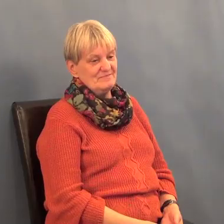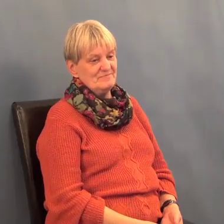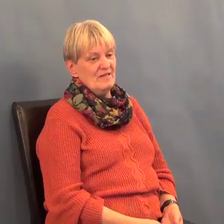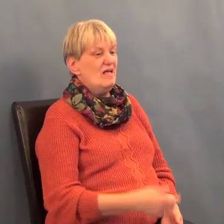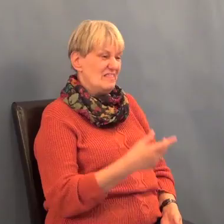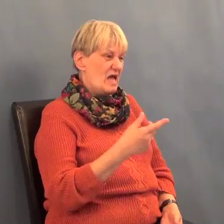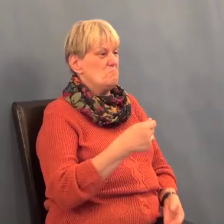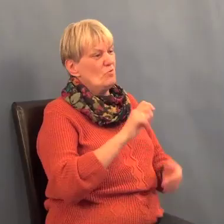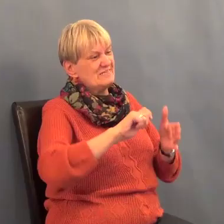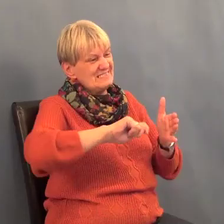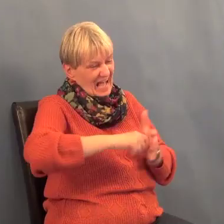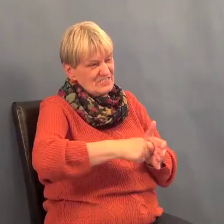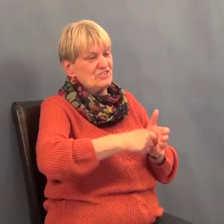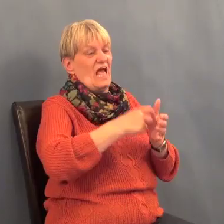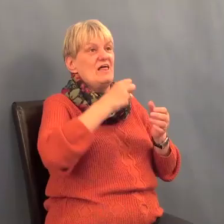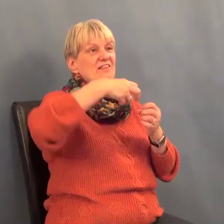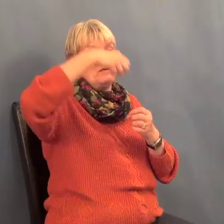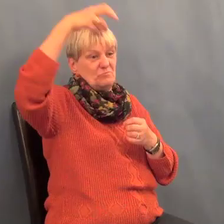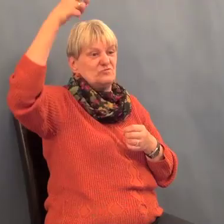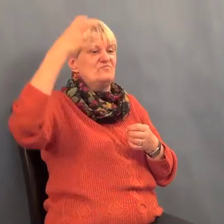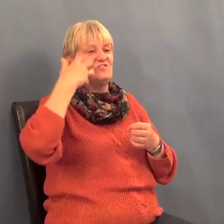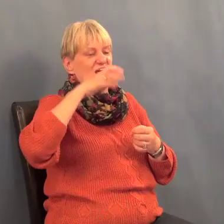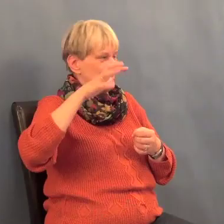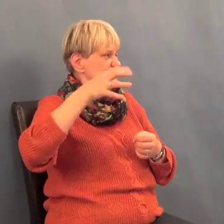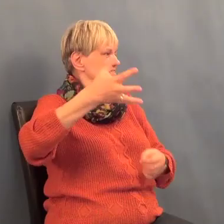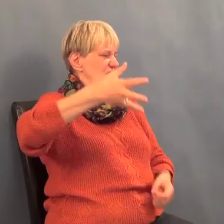Zgasił papierosa, ale czujnik dymu wcześniej go wykrył.